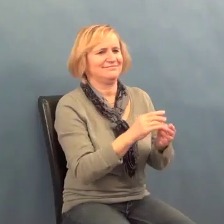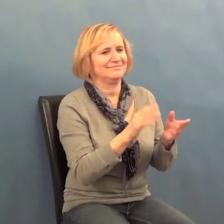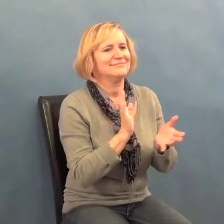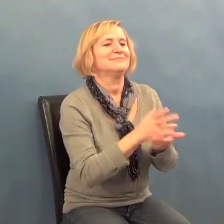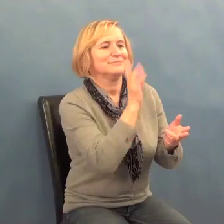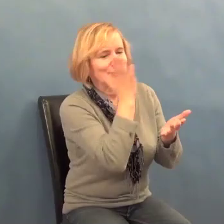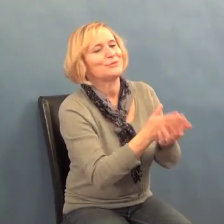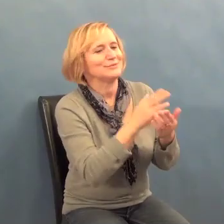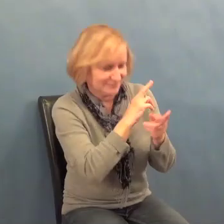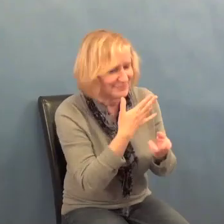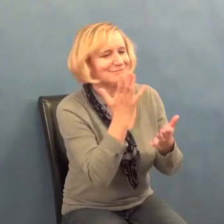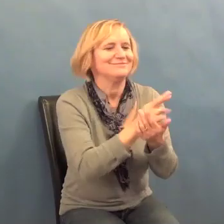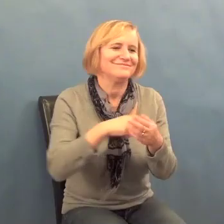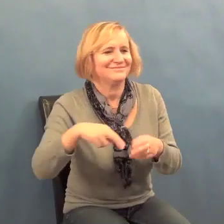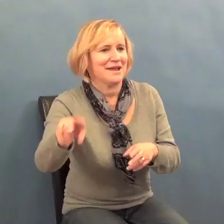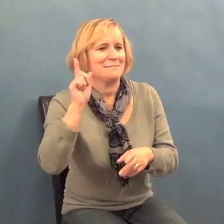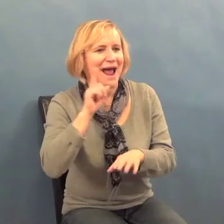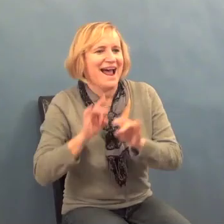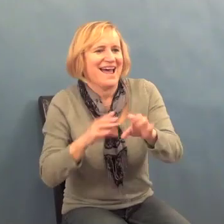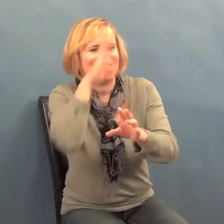Więc już pani sobie poszła, a chłopak przybiegł do taty, by być blisko niego.